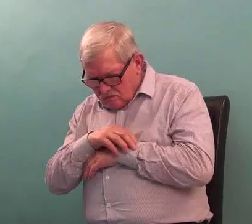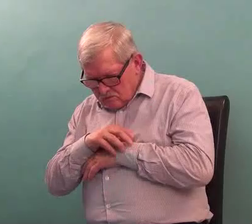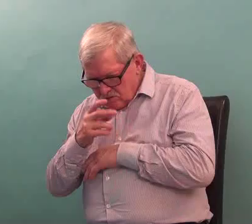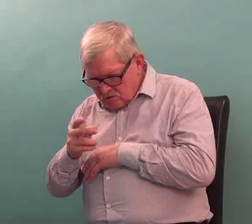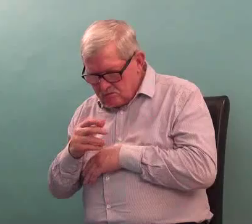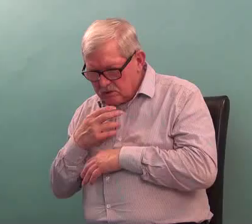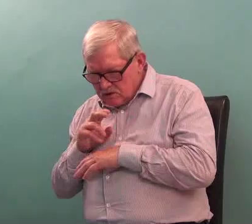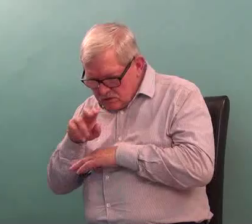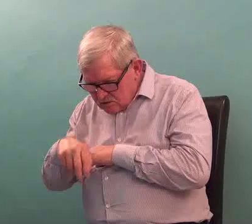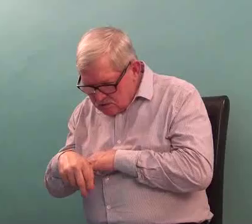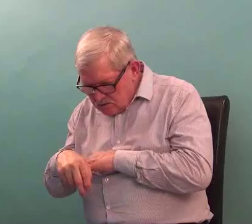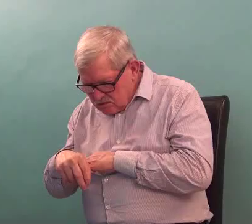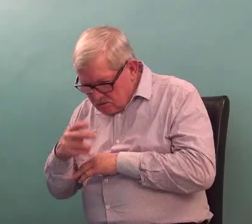Pies też zagląda i widzą żabę.